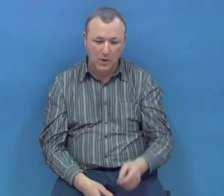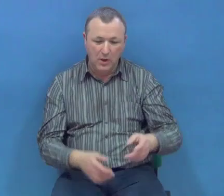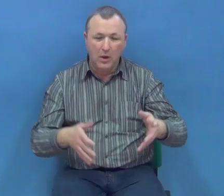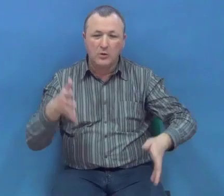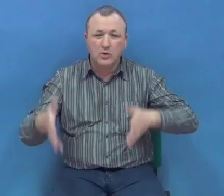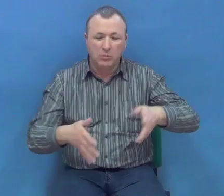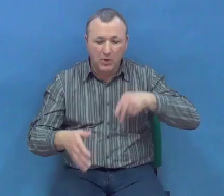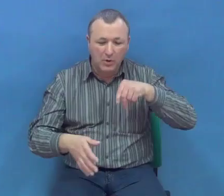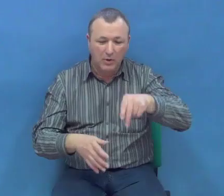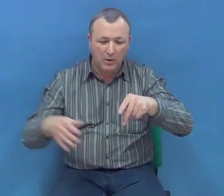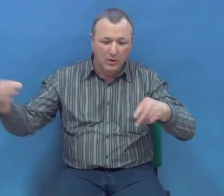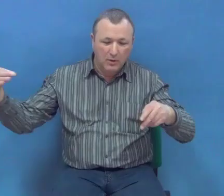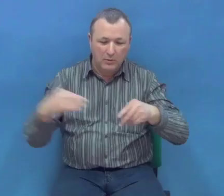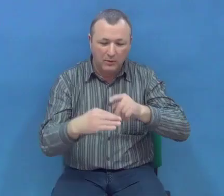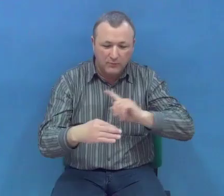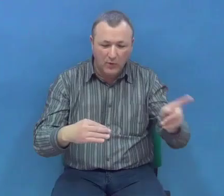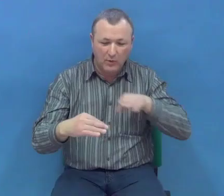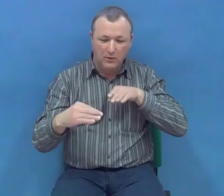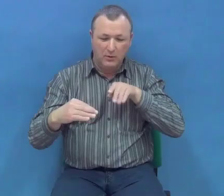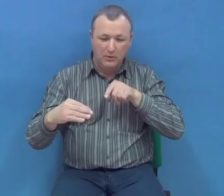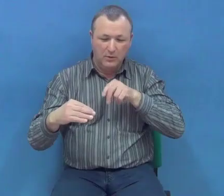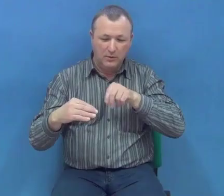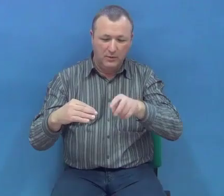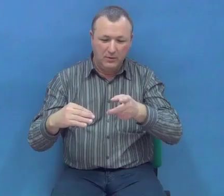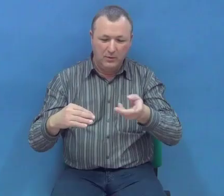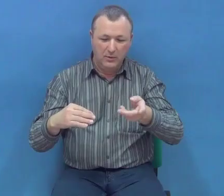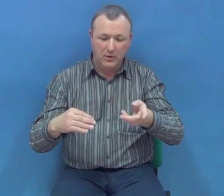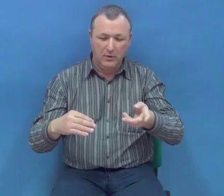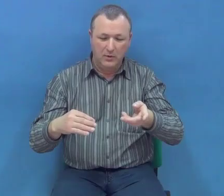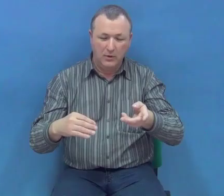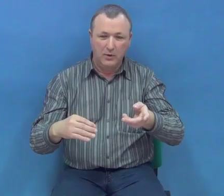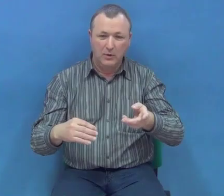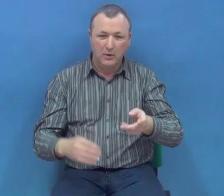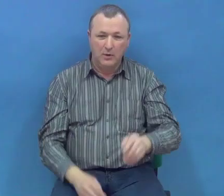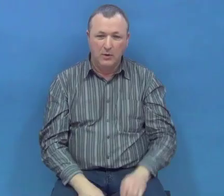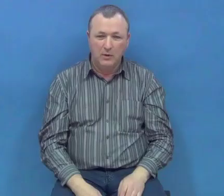Nie wolno wbiegać na ulicę, bo samochody jeżdżą.